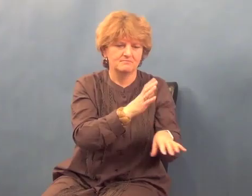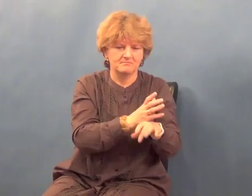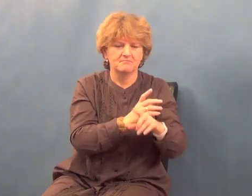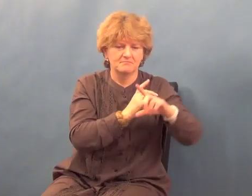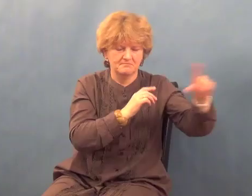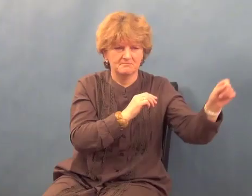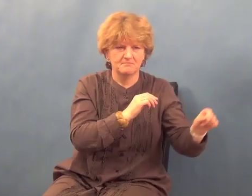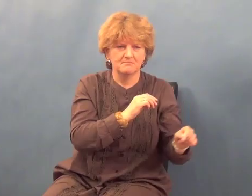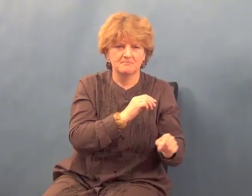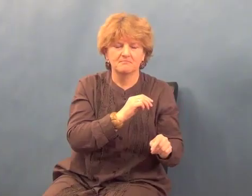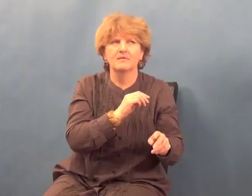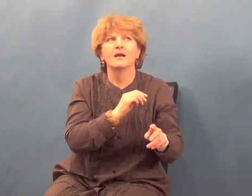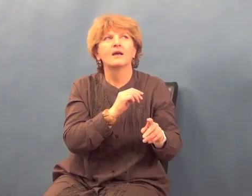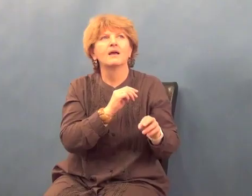Chłopiec odjeżdża.